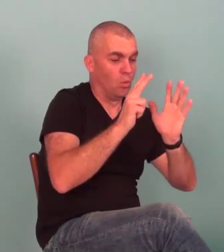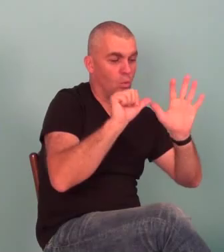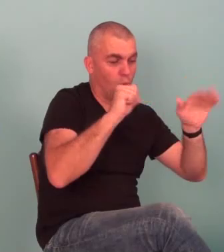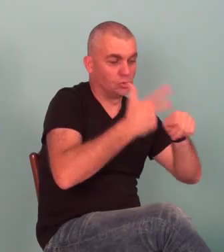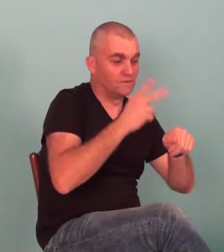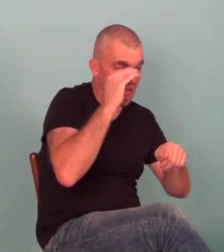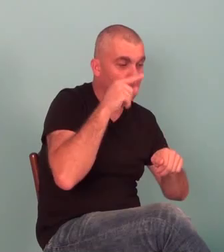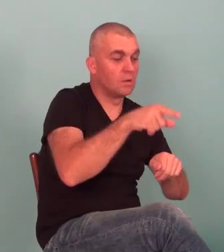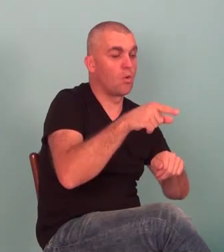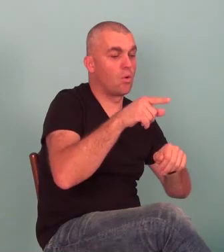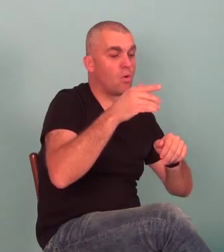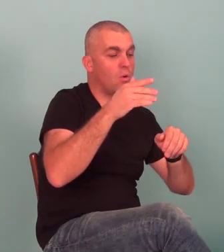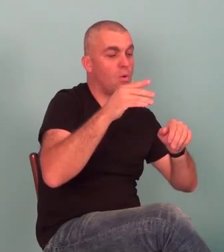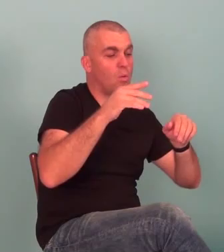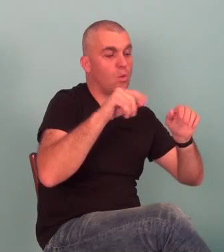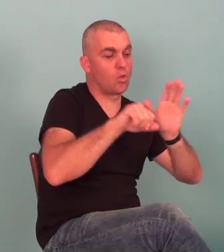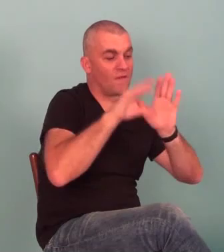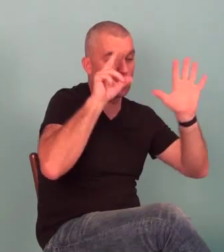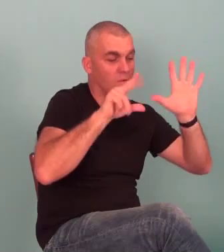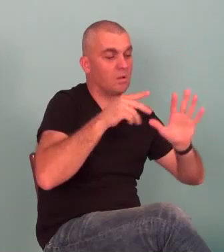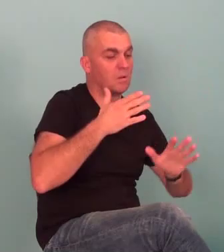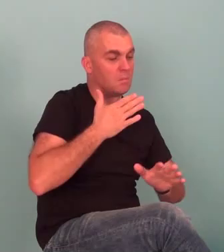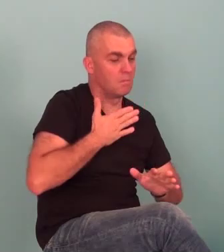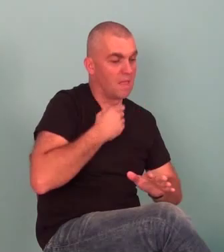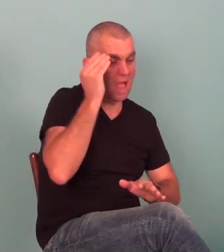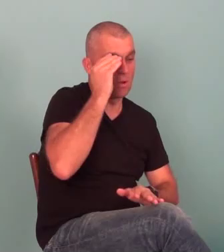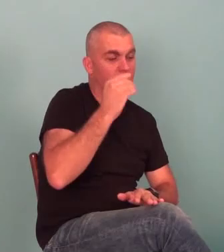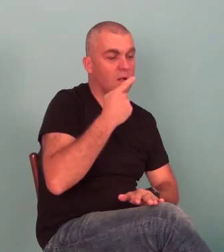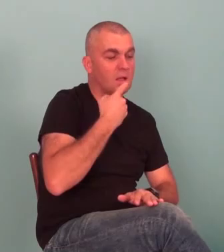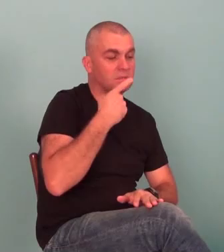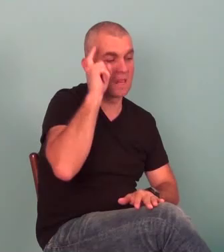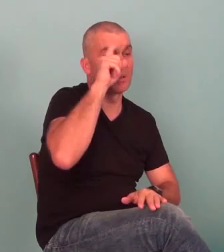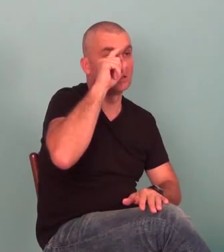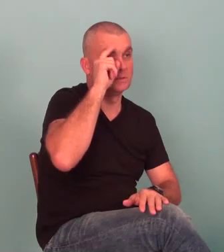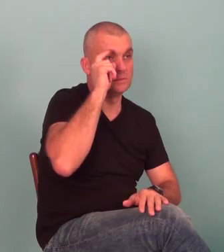Od szóstej trzydzieści wieczorem do ósmej wieczorem mam naukę języka niemieckiego.